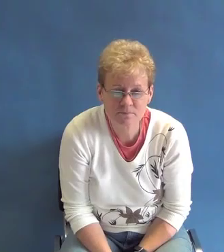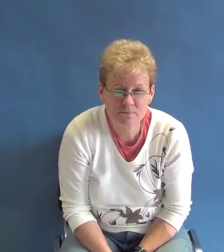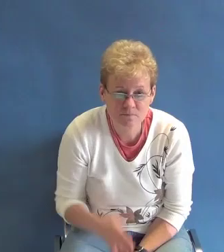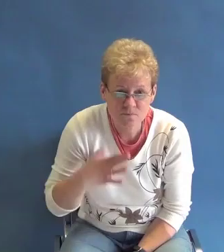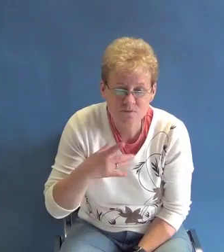Masz wolne?